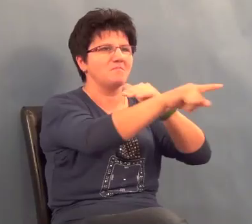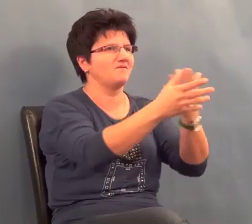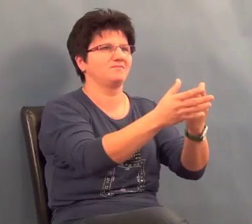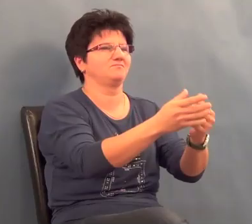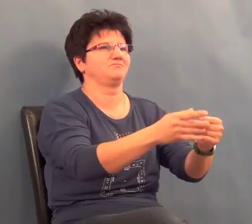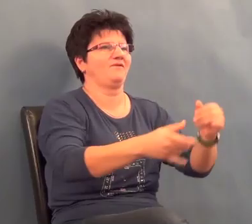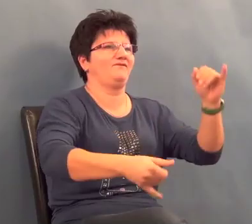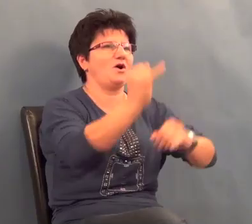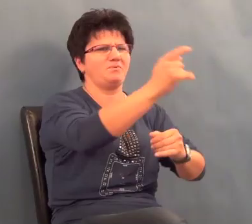Zostaje wykopany i wypada.